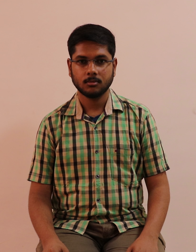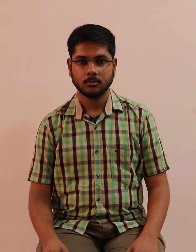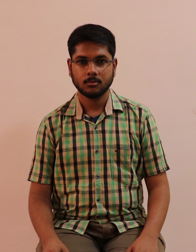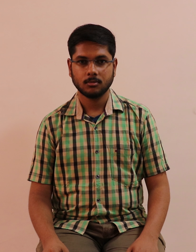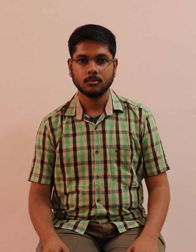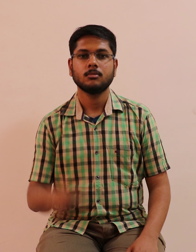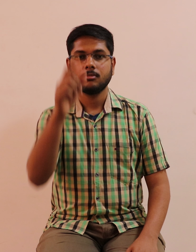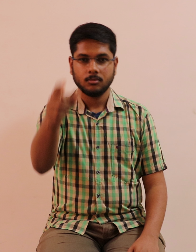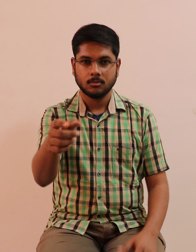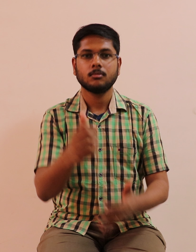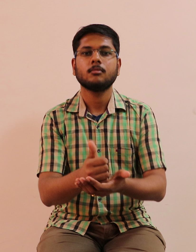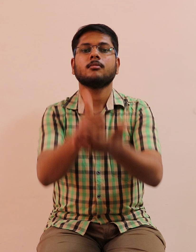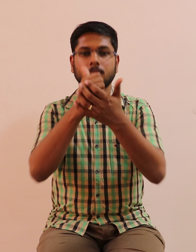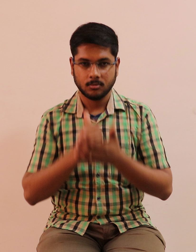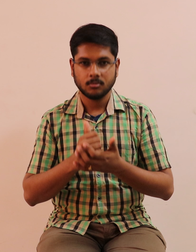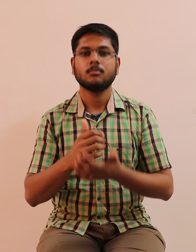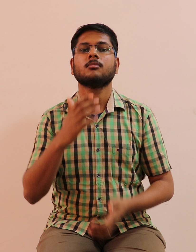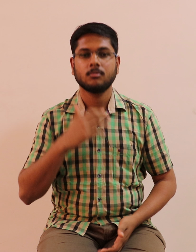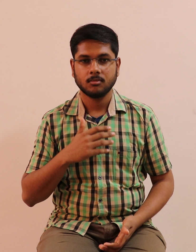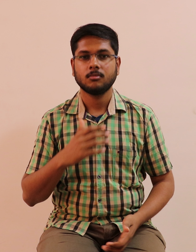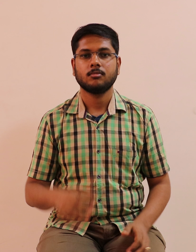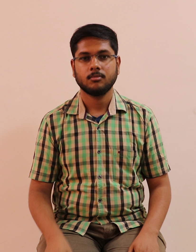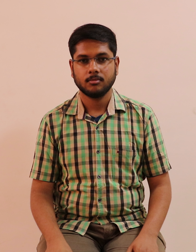do me a favour